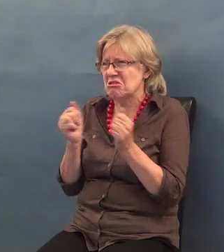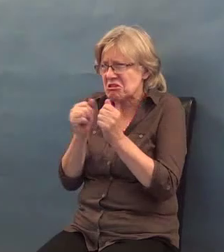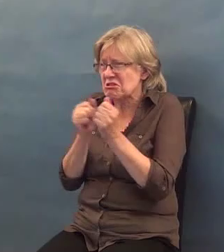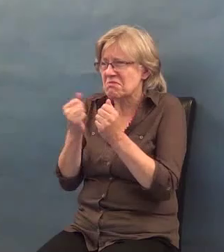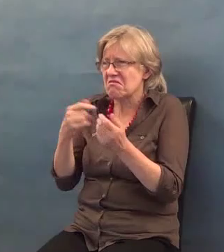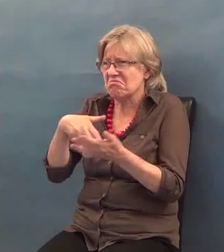Jest zimno.